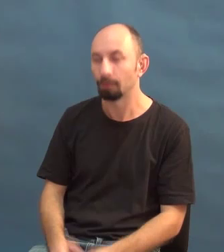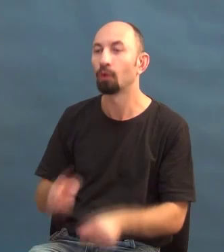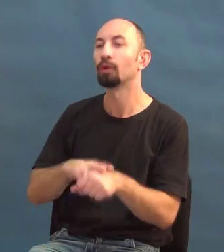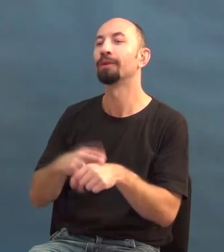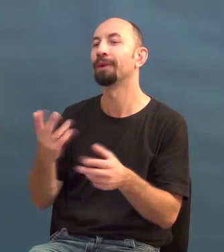O której godzinie?